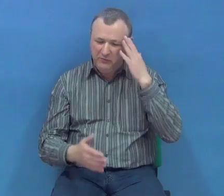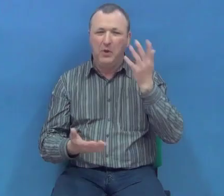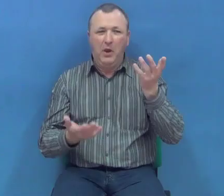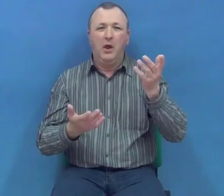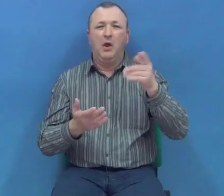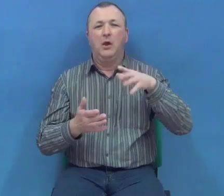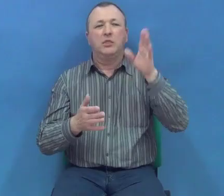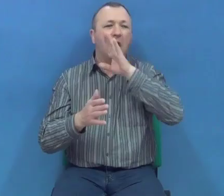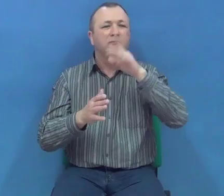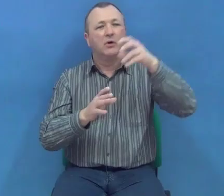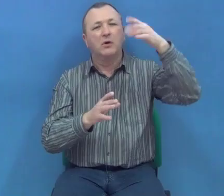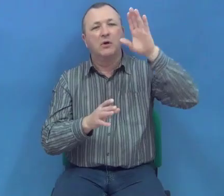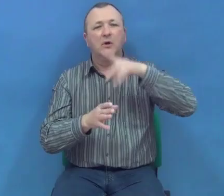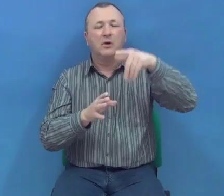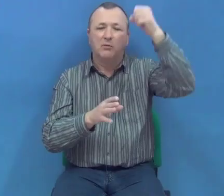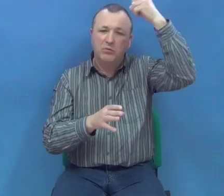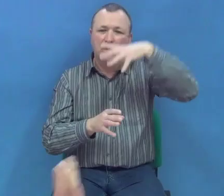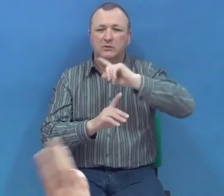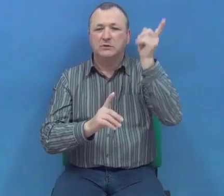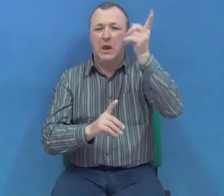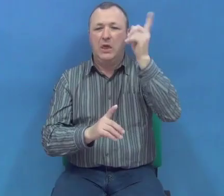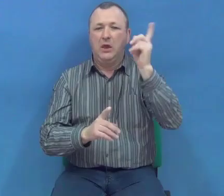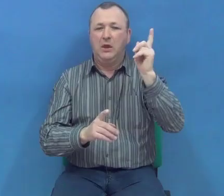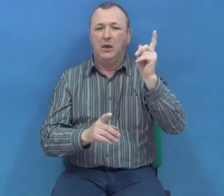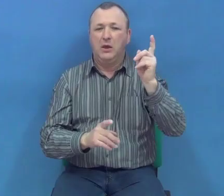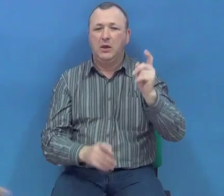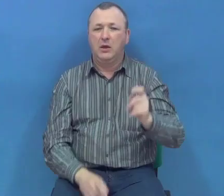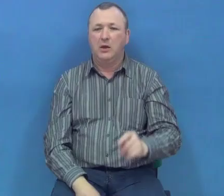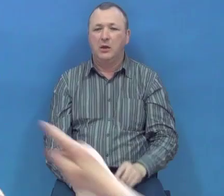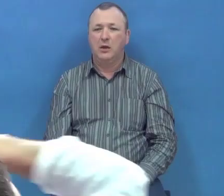Wiem, że na dworzu jest zakaz korzystania z prysznica.